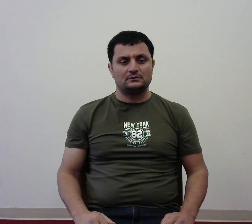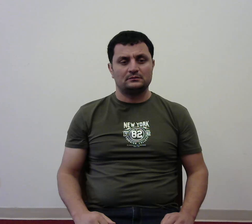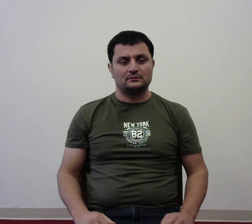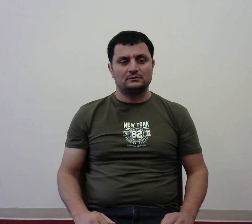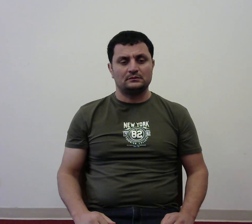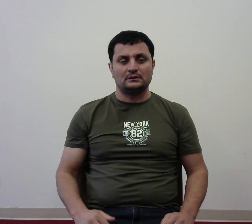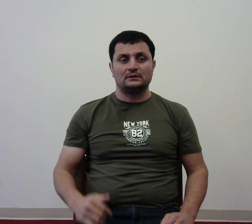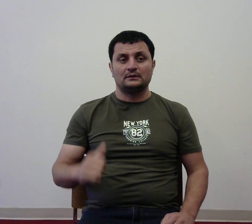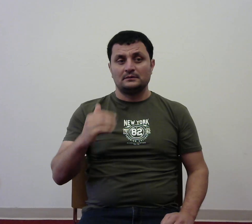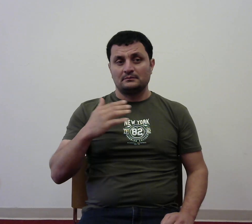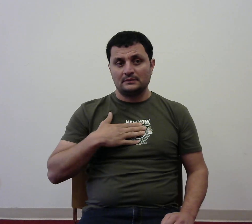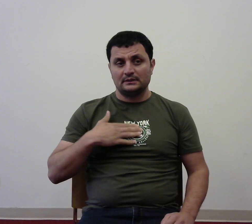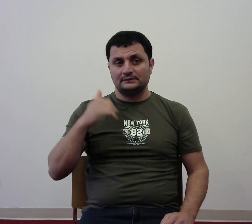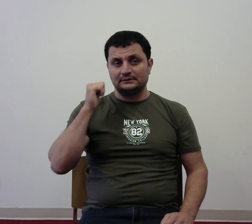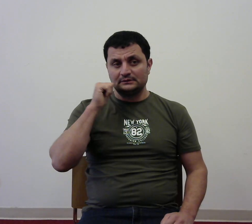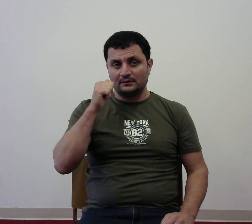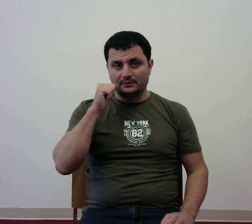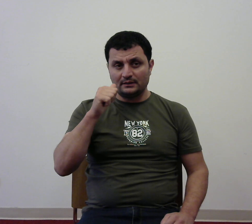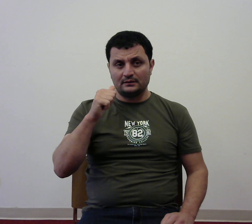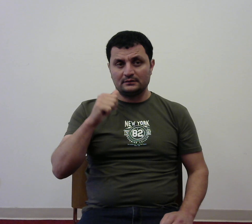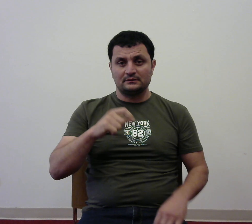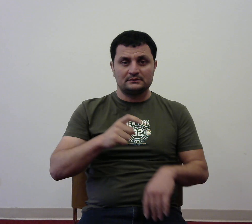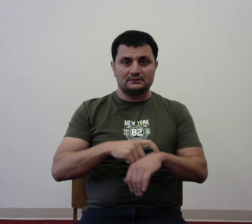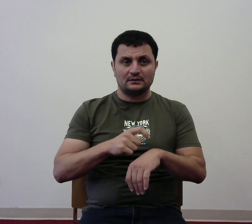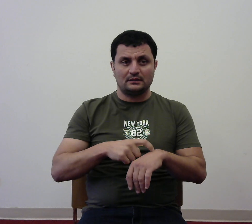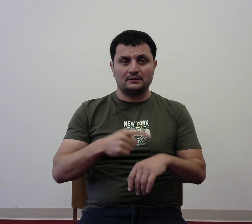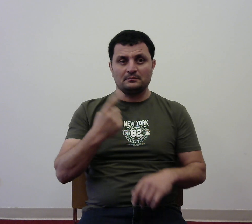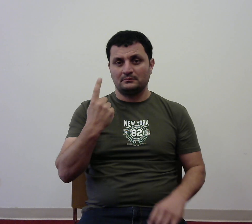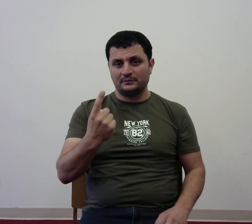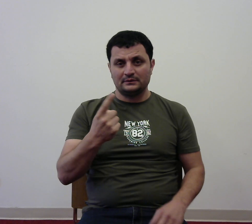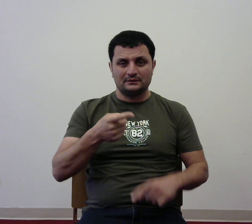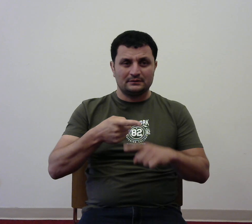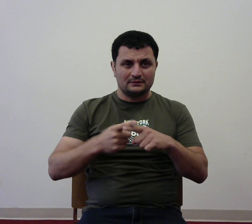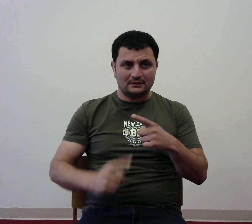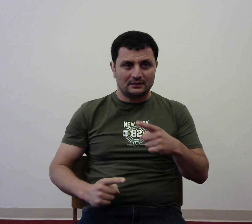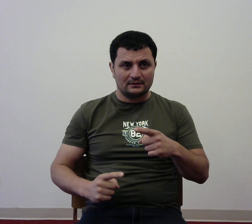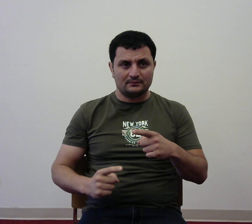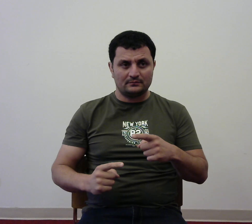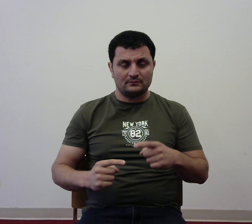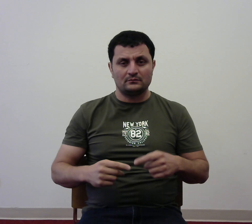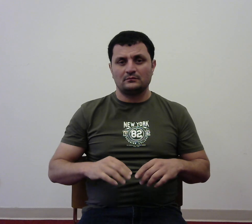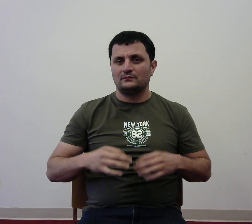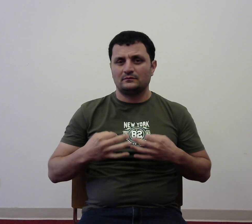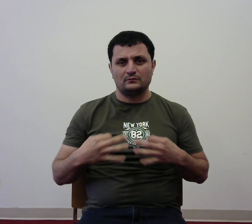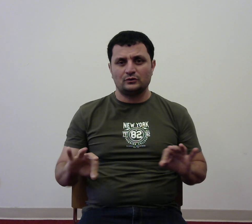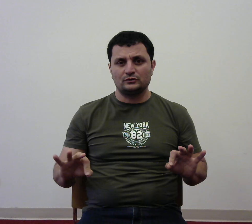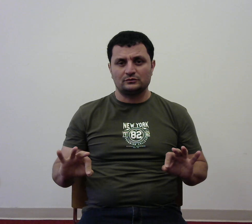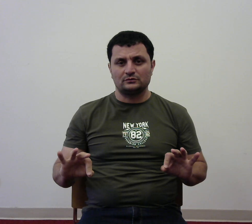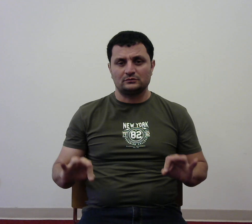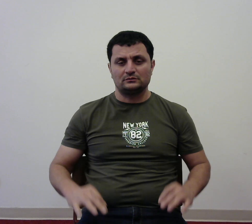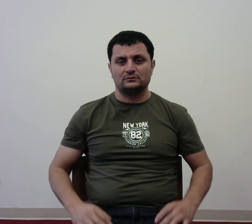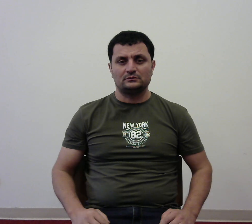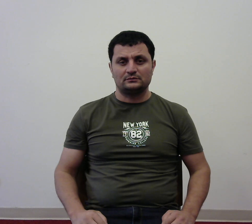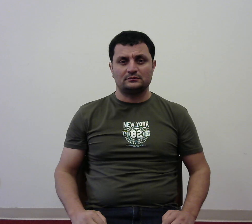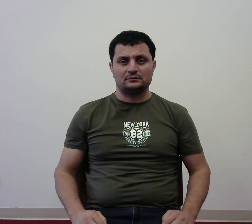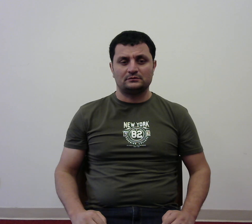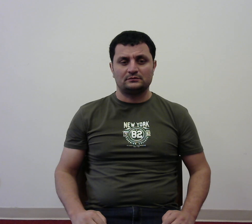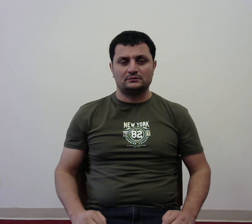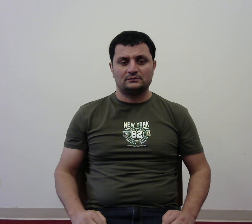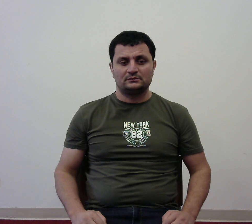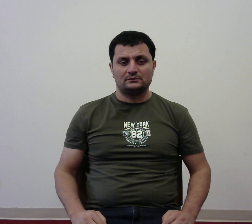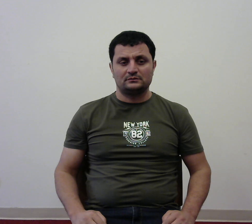Mən sabah saat birin yarısı boşam